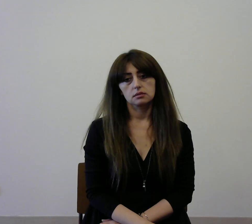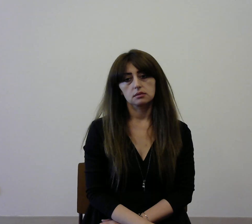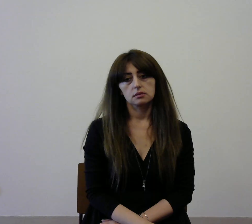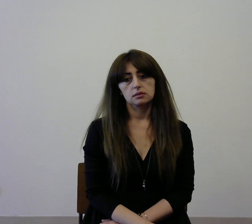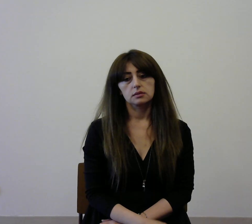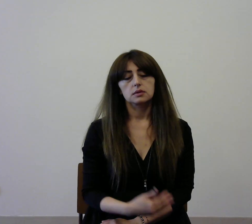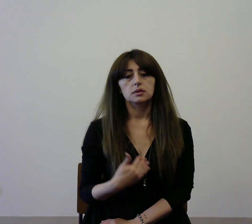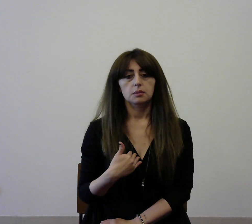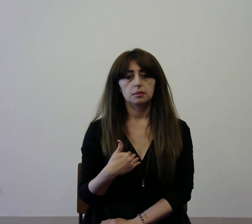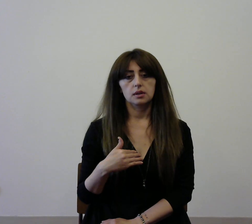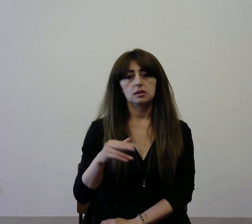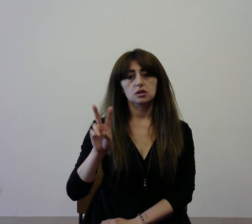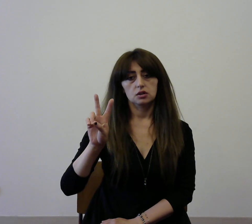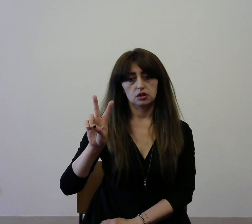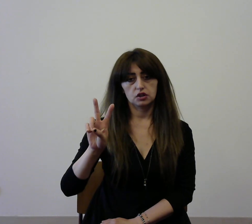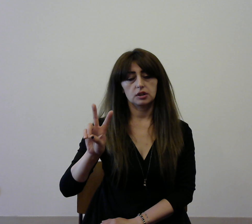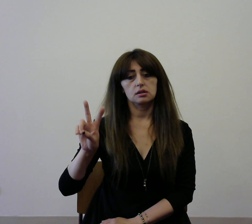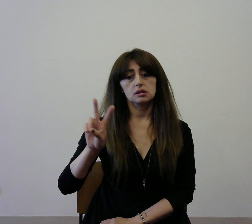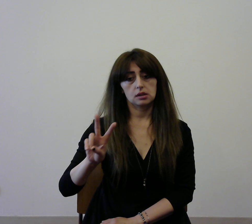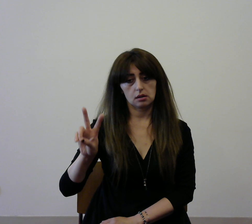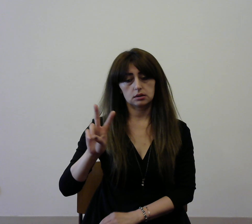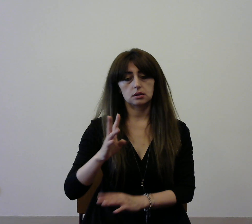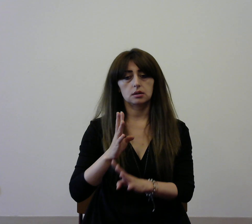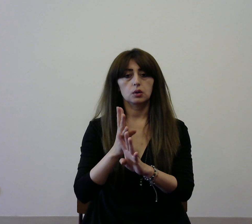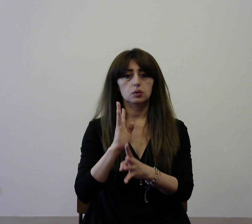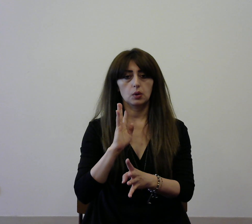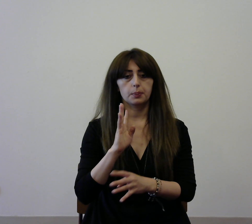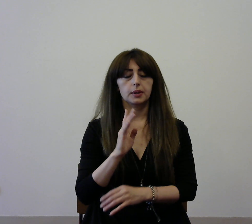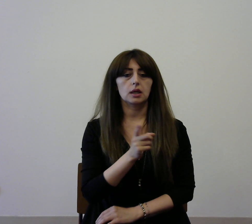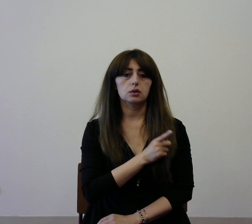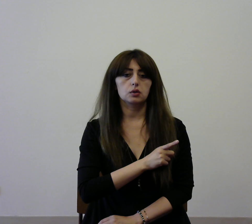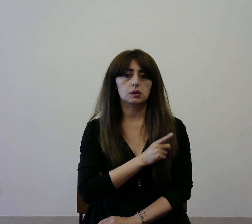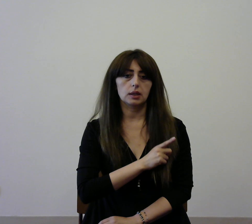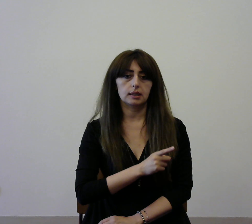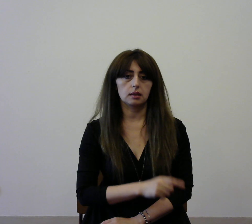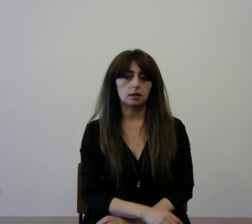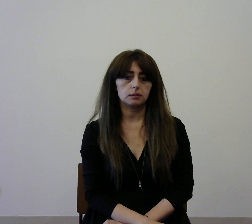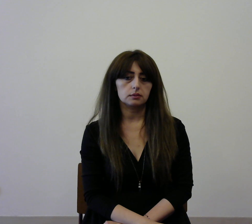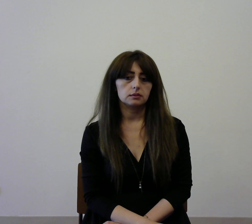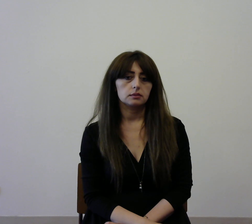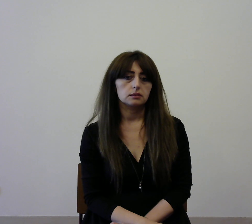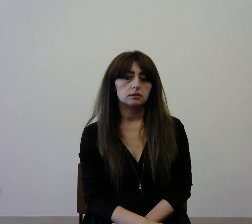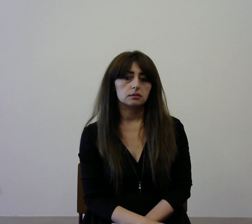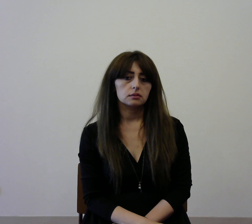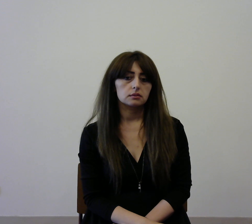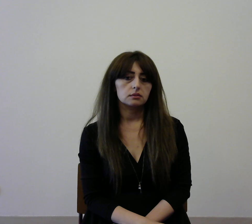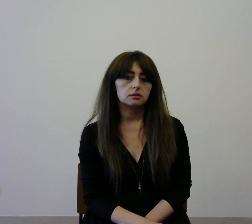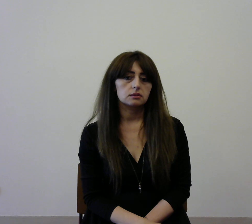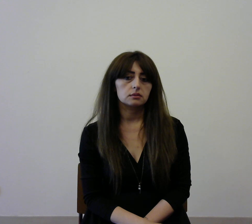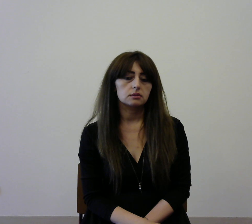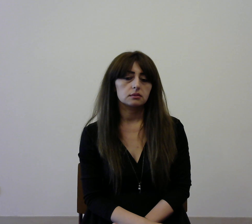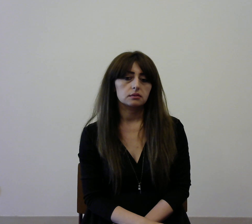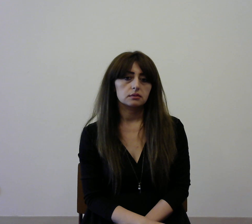Mən iki saatdır növbədə gözləyirəm